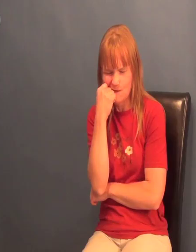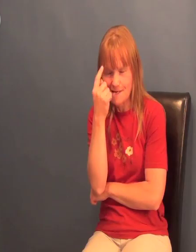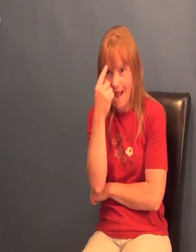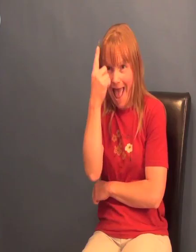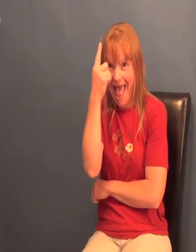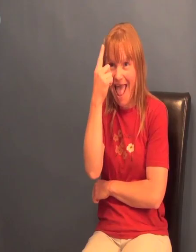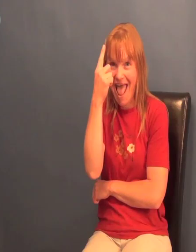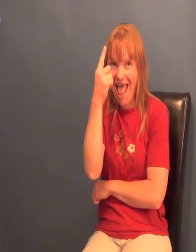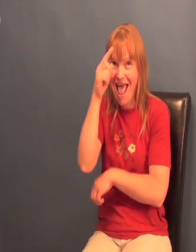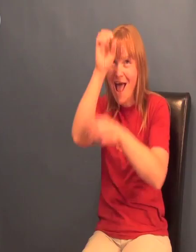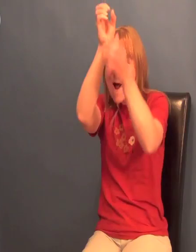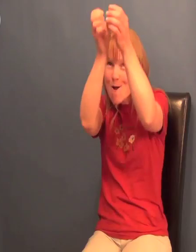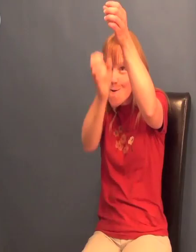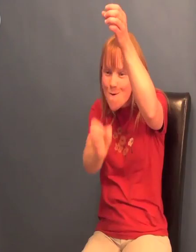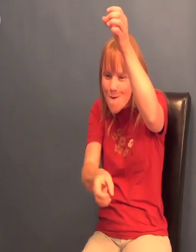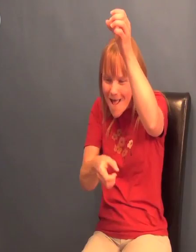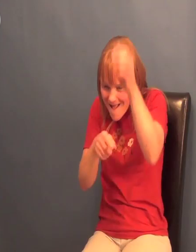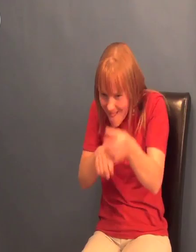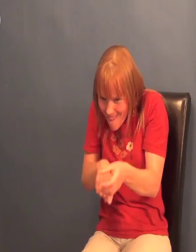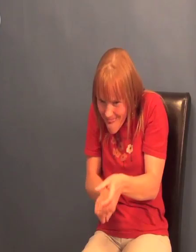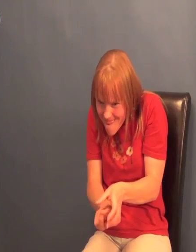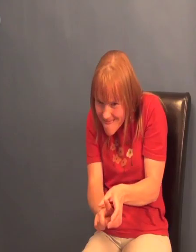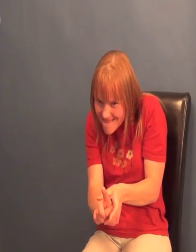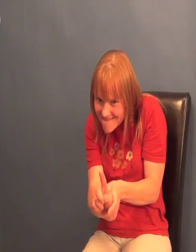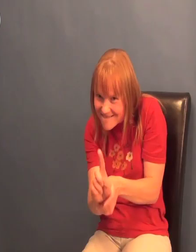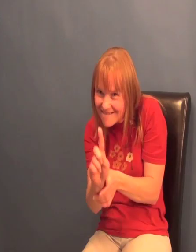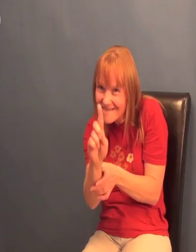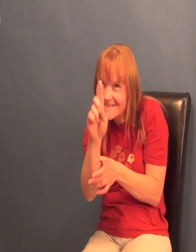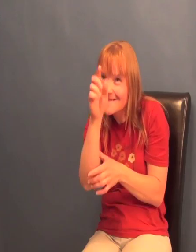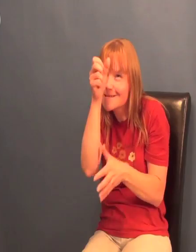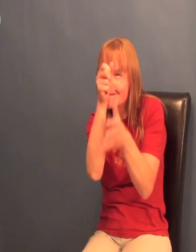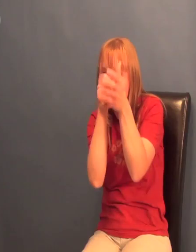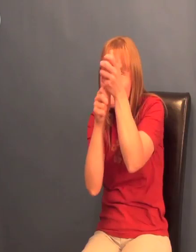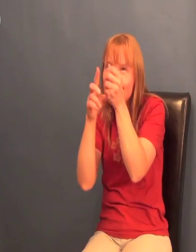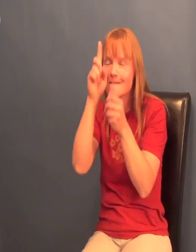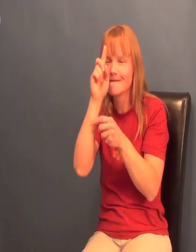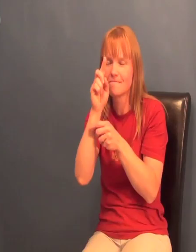Wpada na pomysł. Wchodzi do rynny, wspina się do góry.